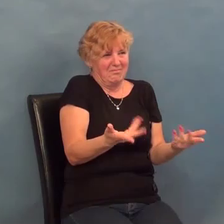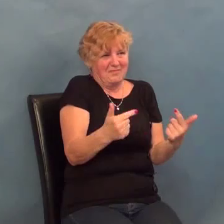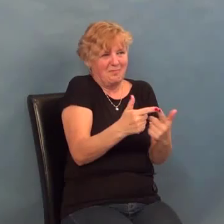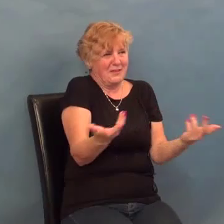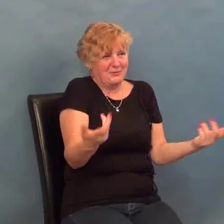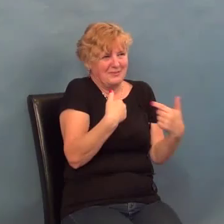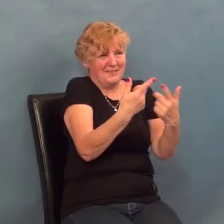Tobie i mnie nie pasuje.